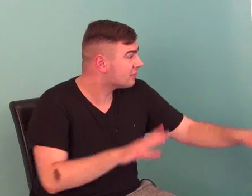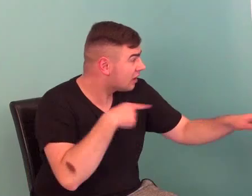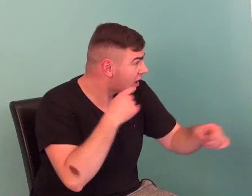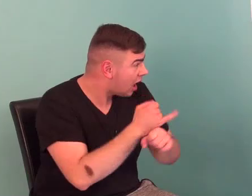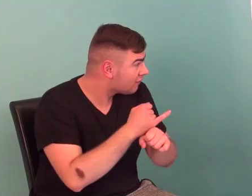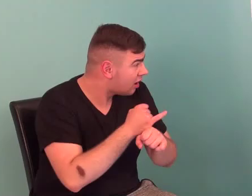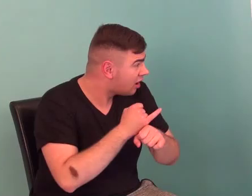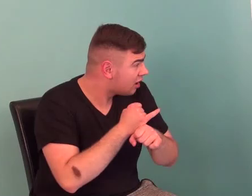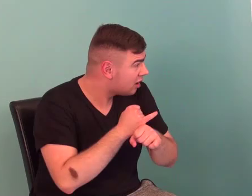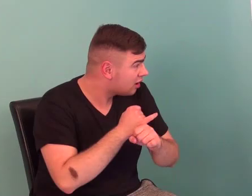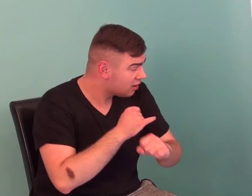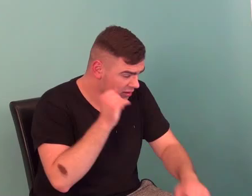Na kawę?